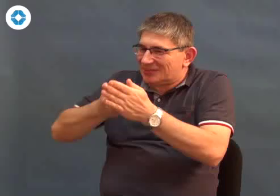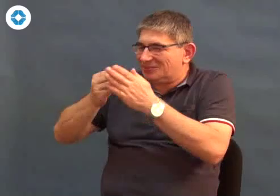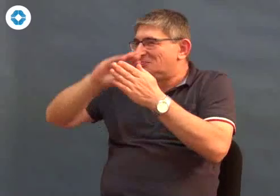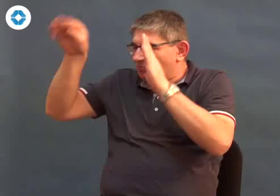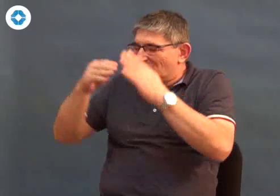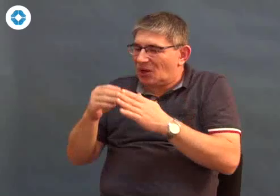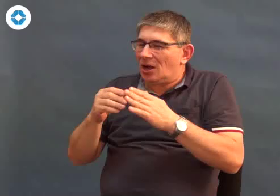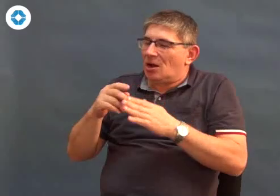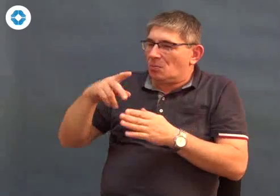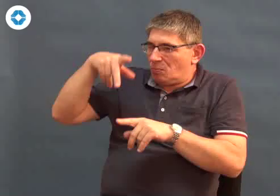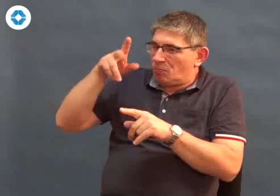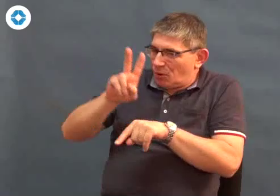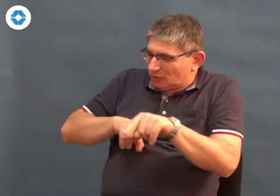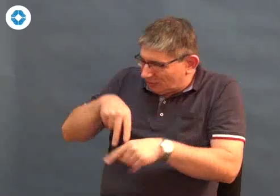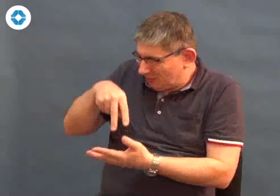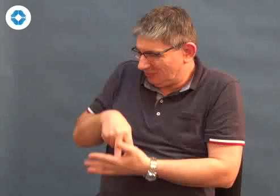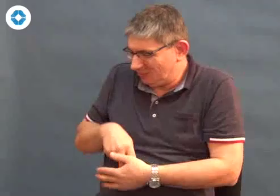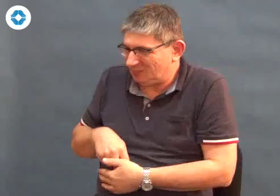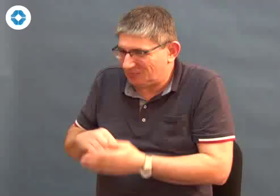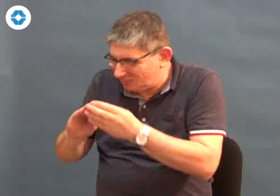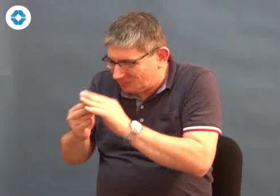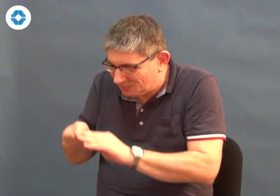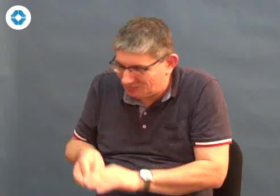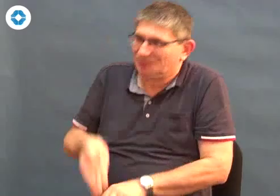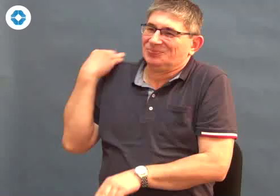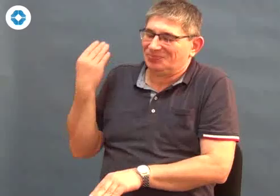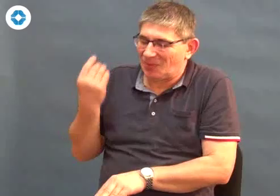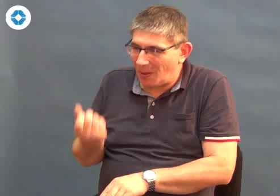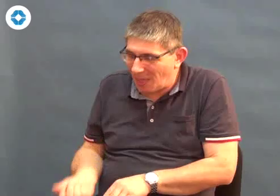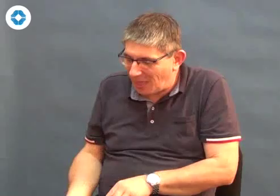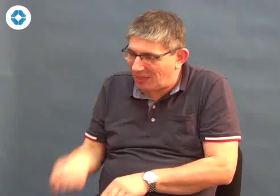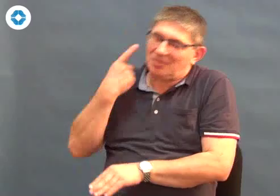Policjant staje i dostaje w oko kawałkiem kitu.